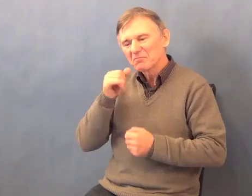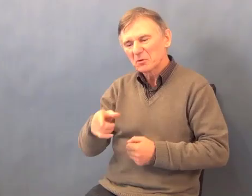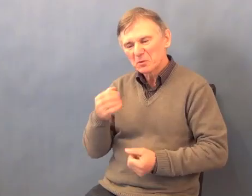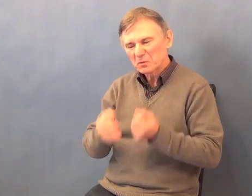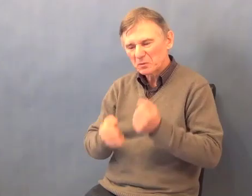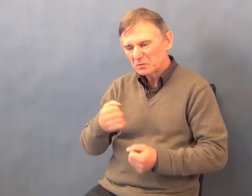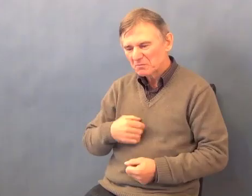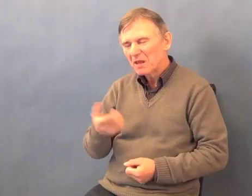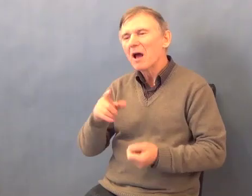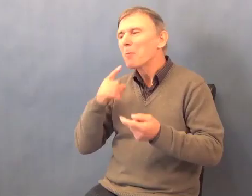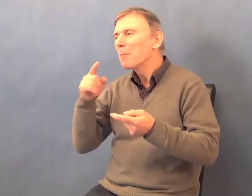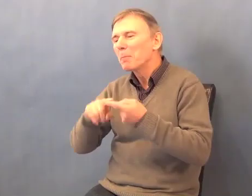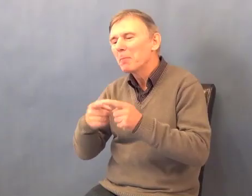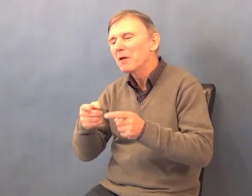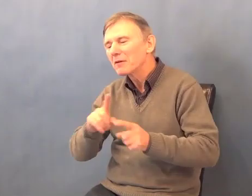Nie mogę nic wymyślić, to jest trudne.